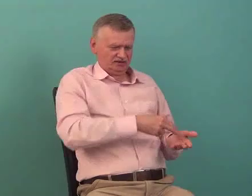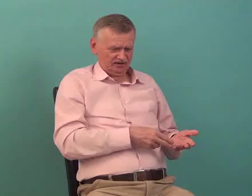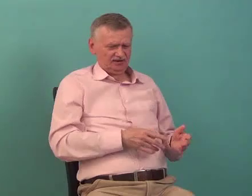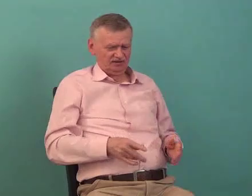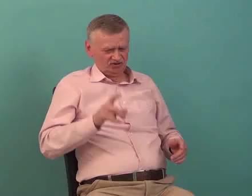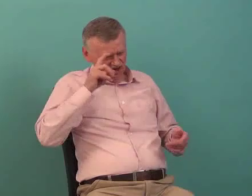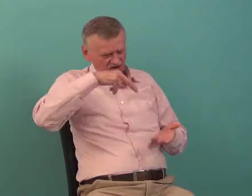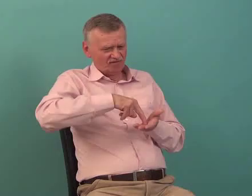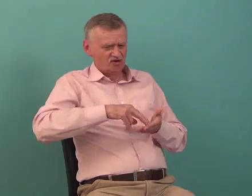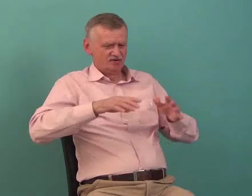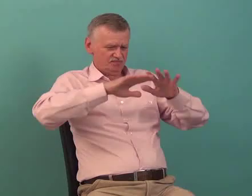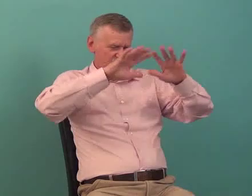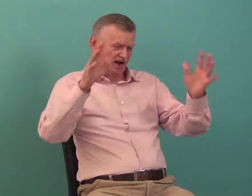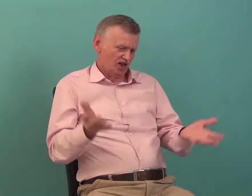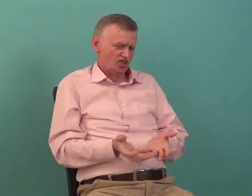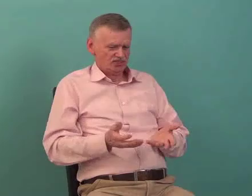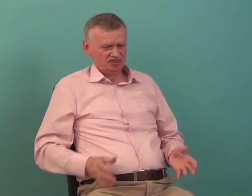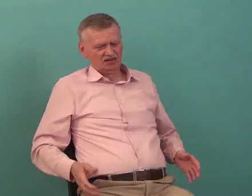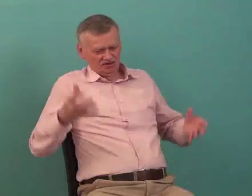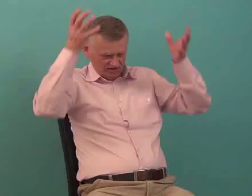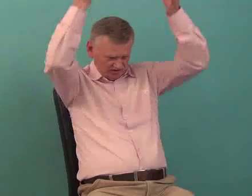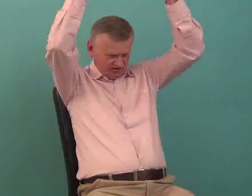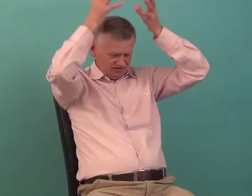Duża stoi z dużą kulą na głowie.